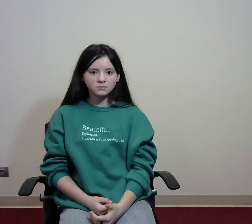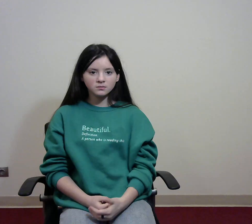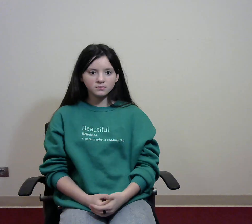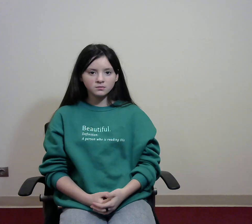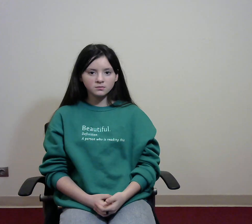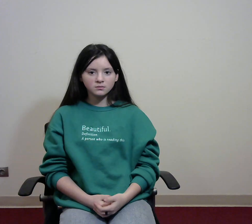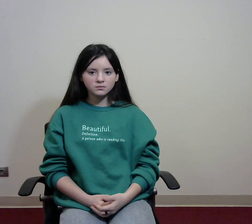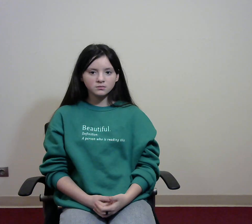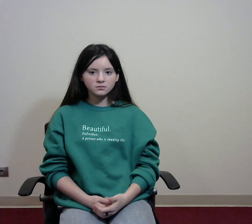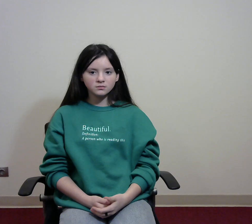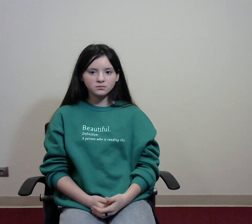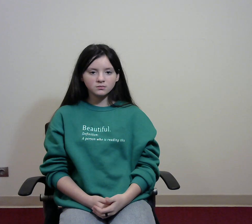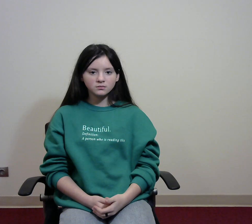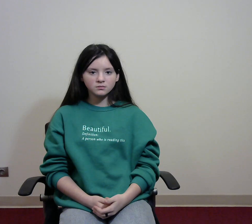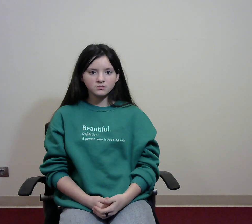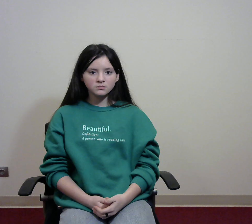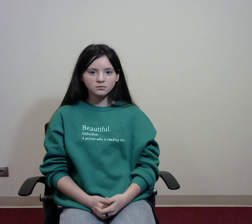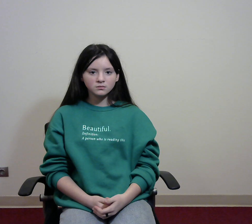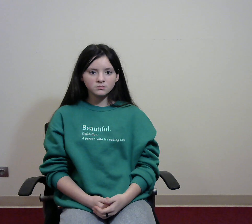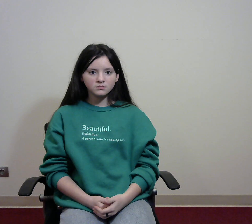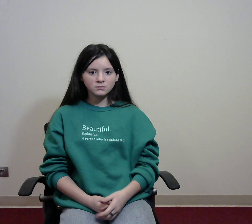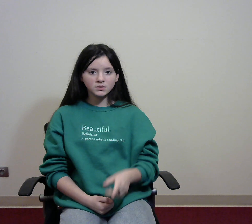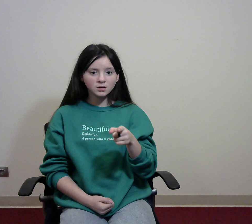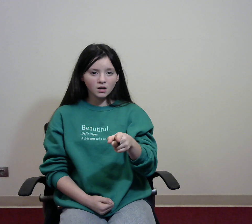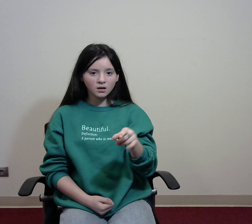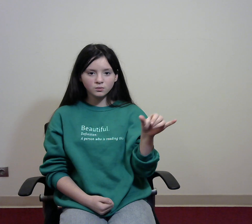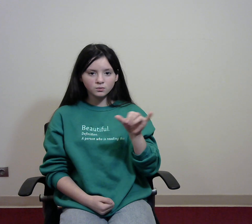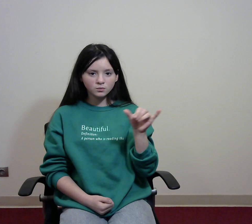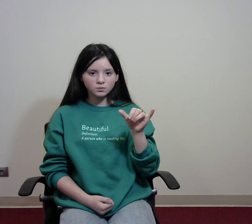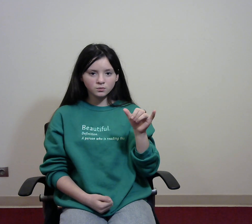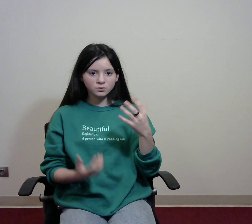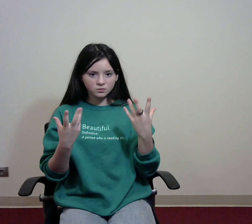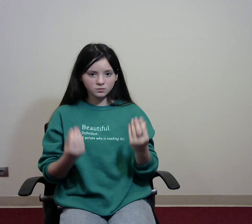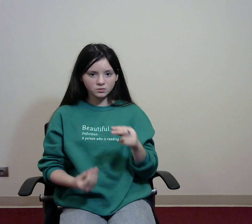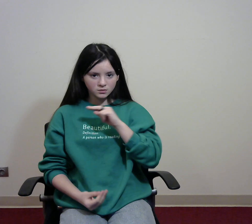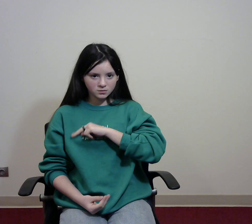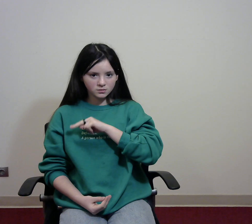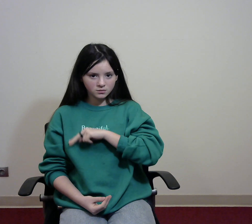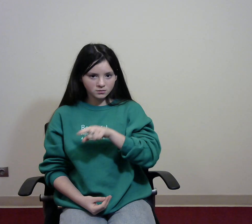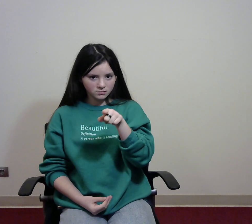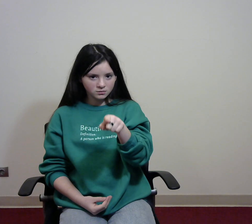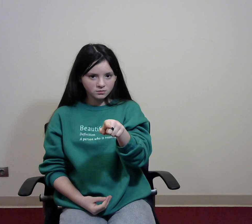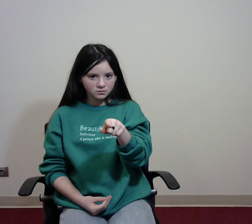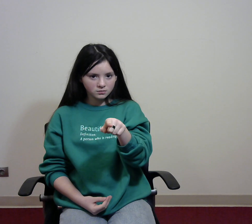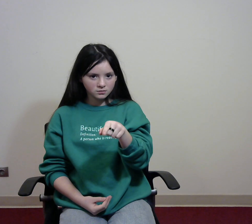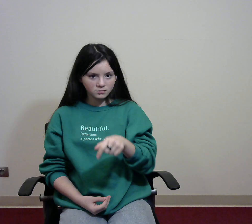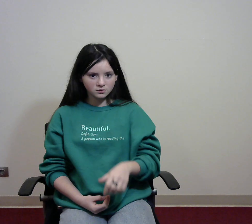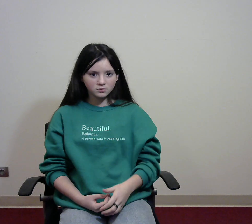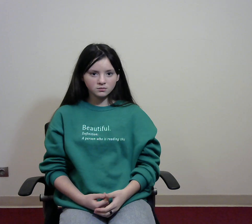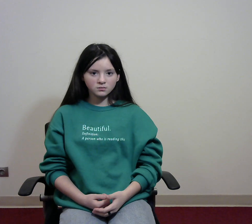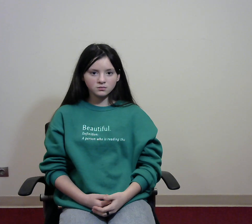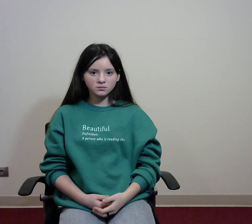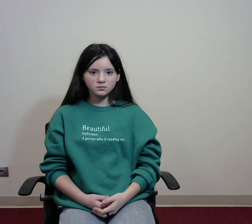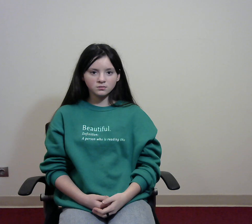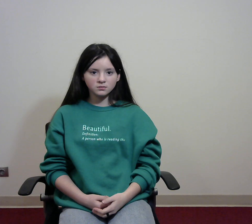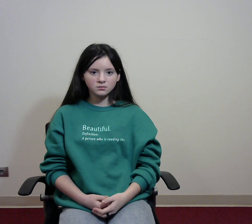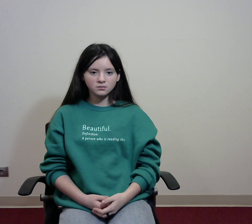Sən şənbə günü işləyirsən?